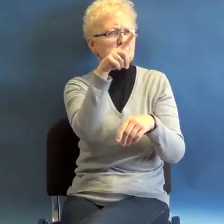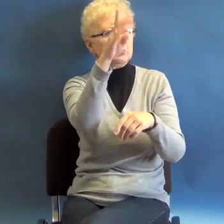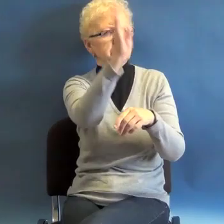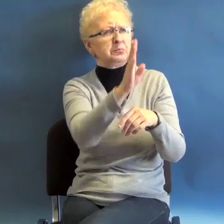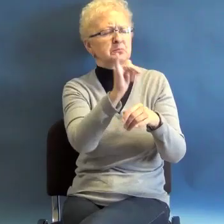Zastanowił się.